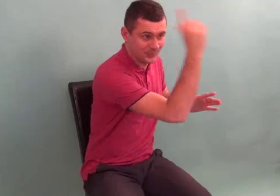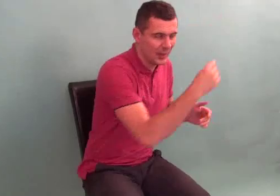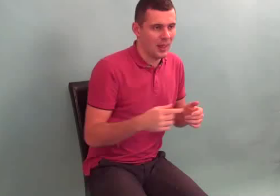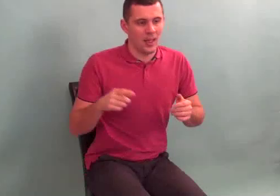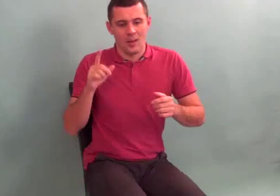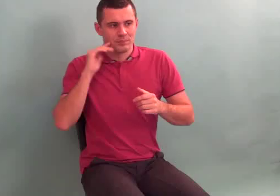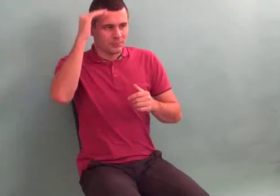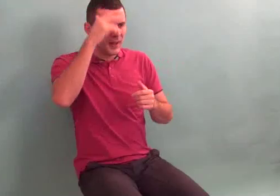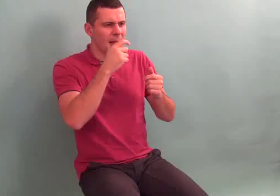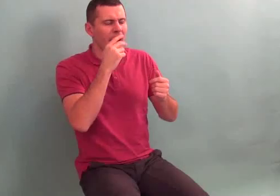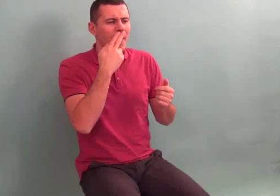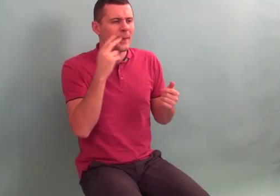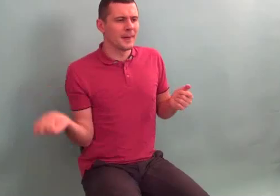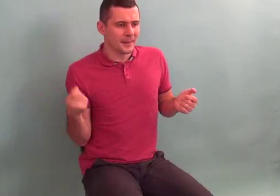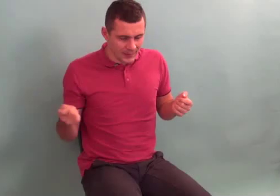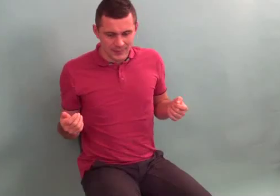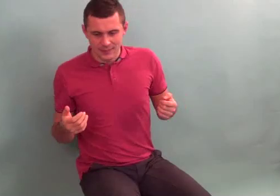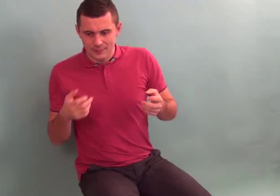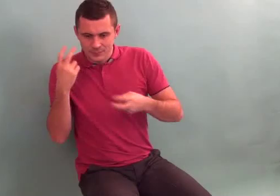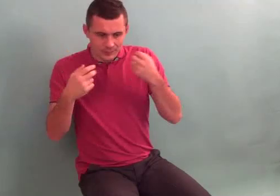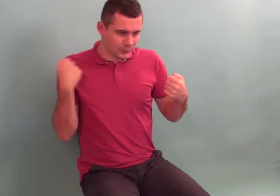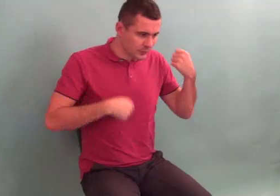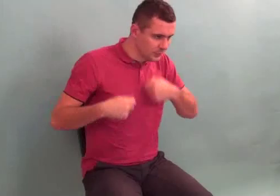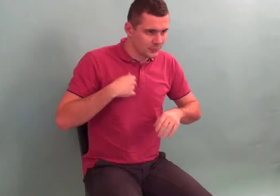Dorosły mężczyzna, Charlie Chaplin, szuka ubrań.